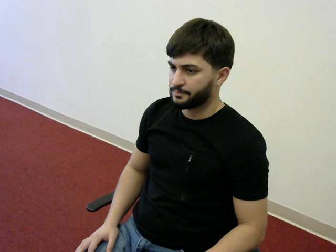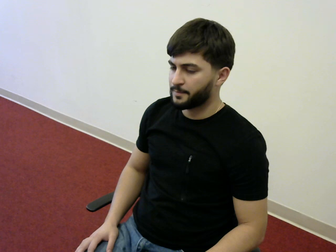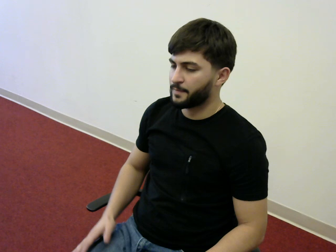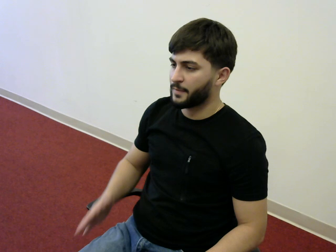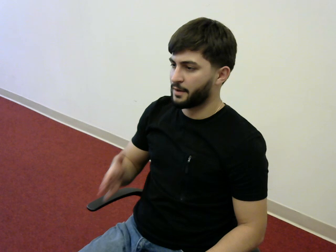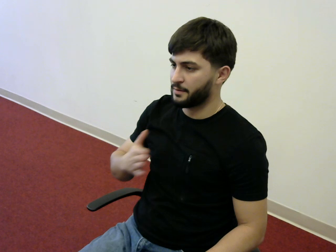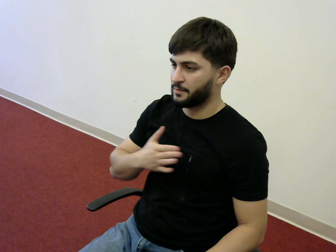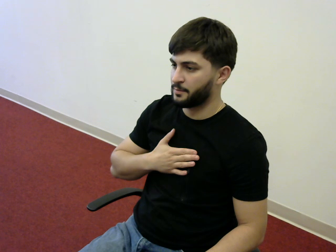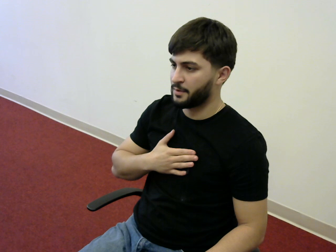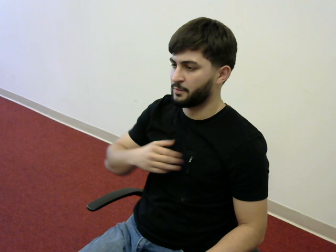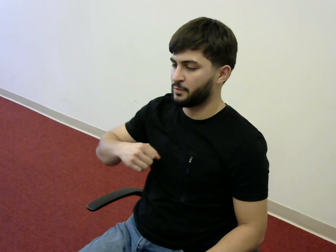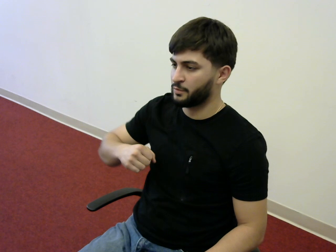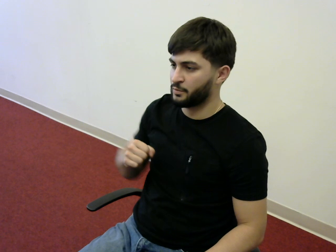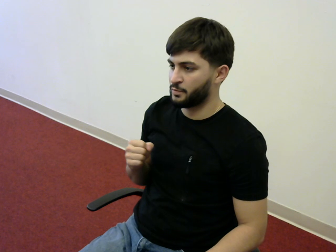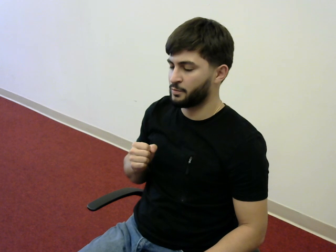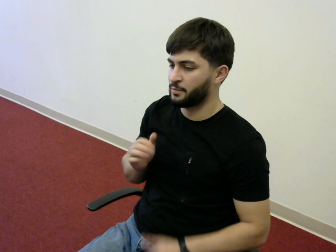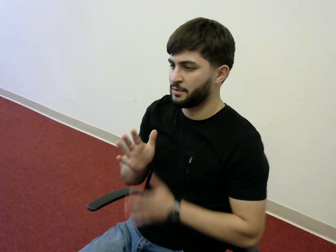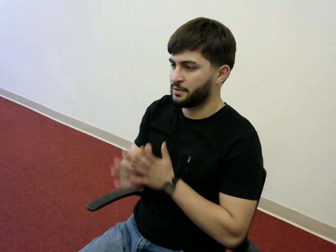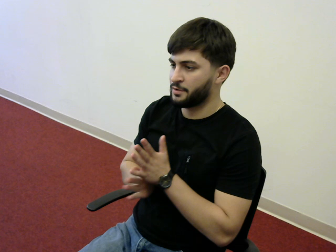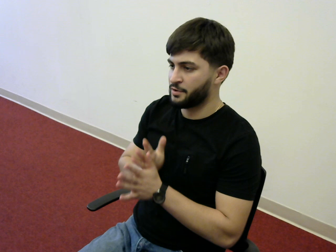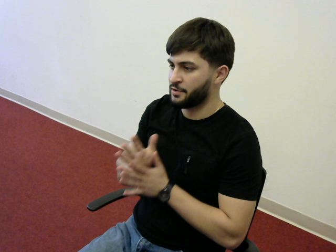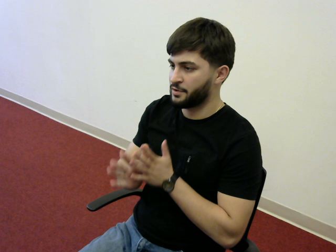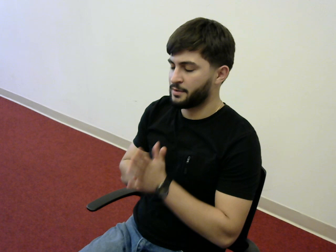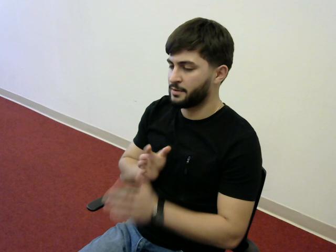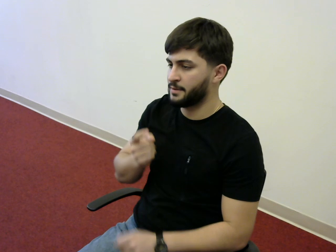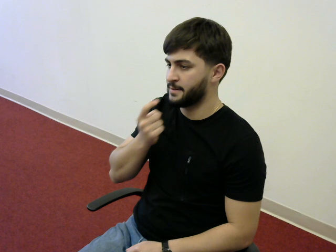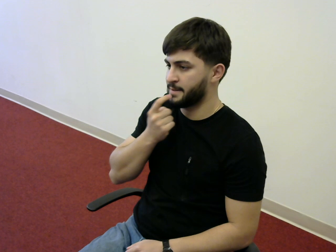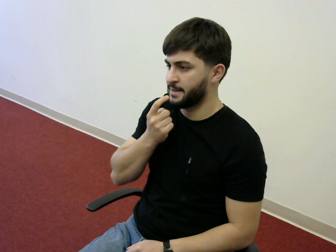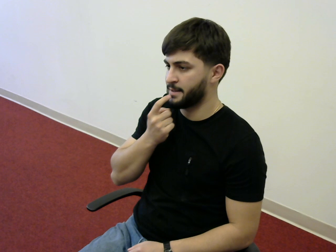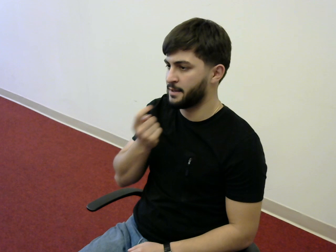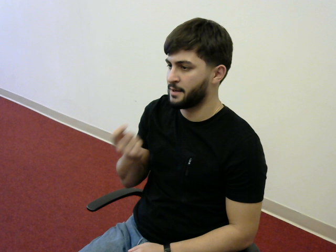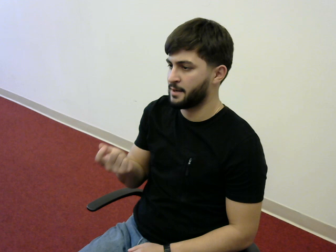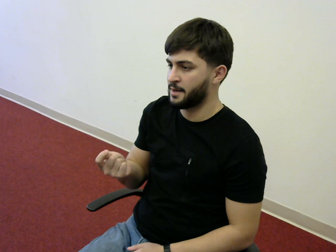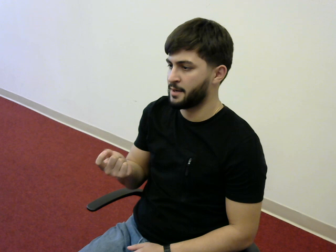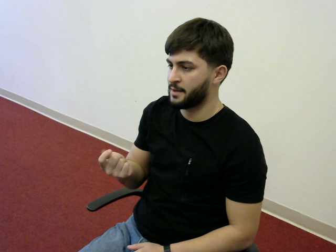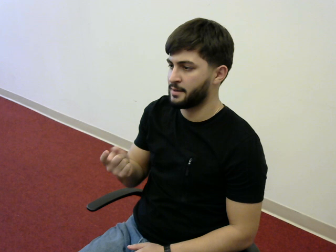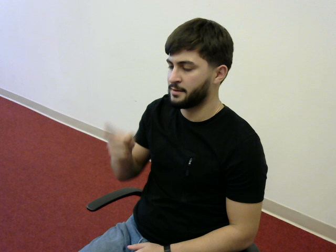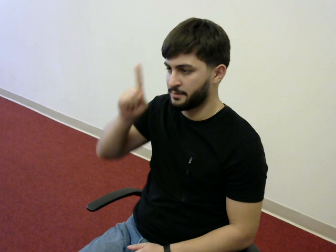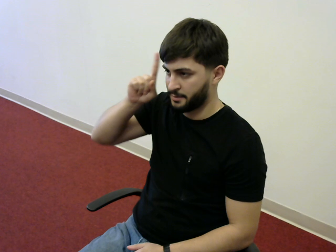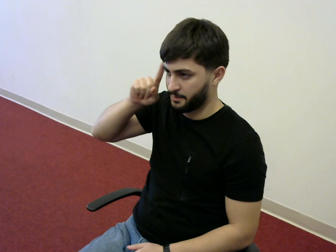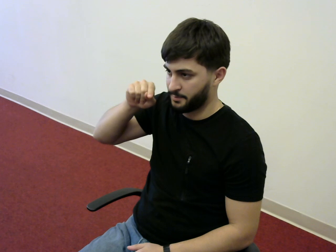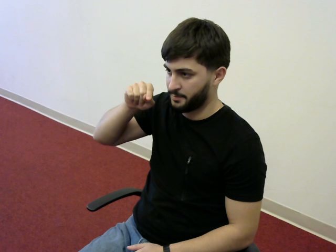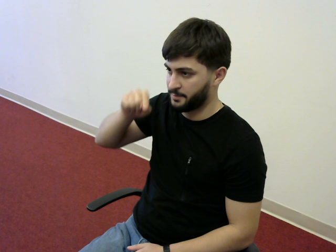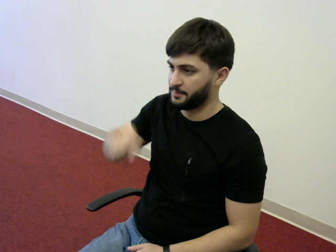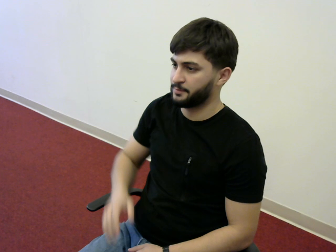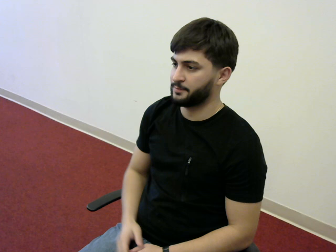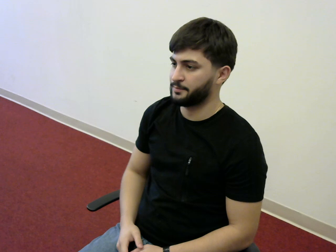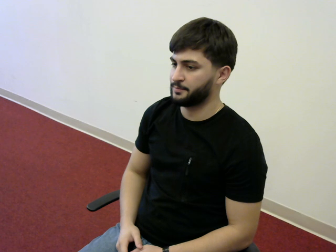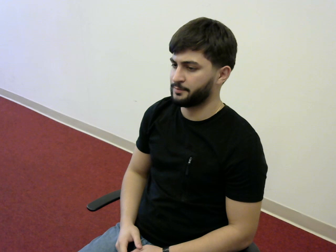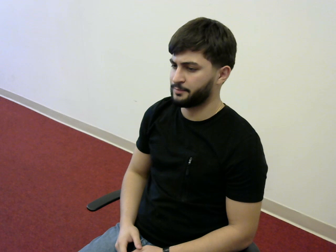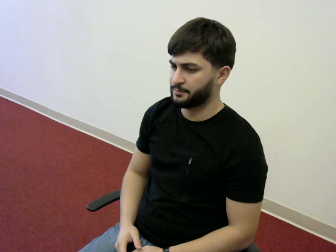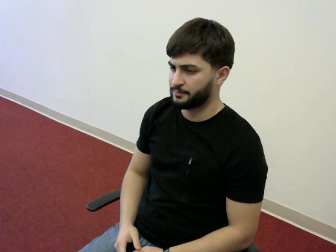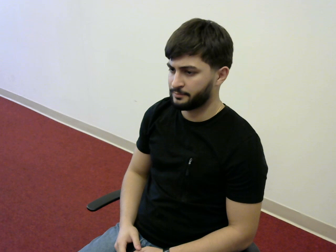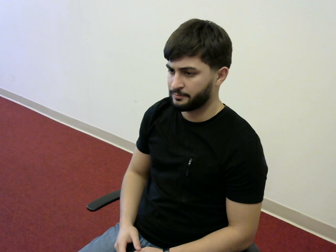Mənim dostum jest dilini azca bilir